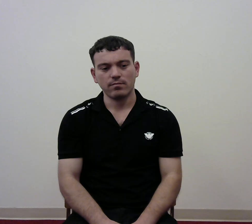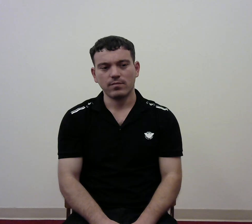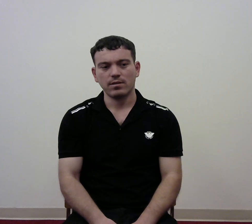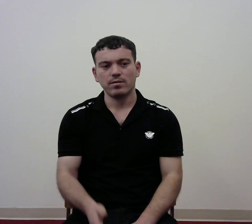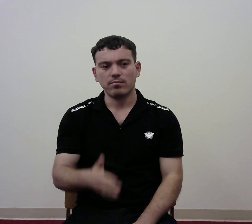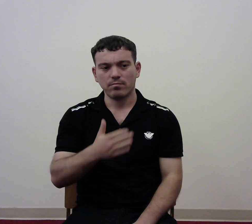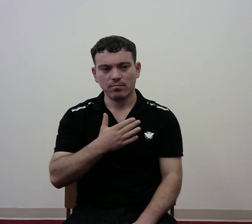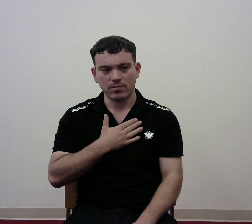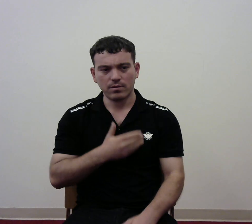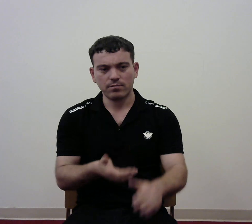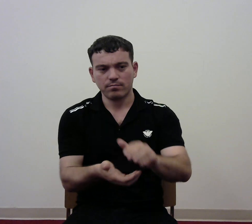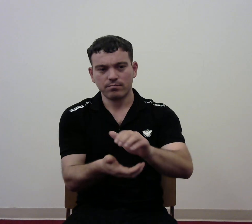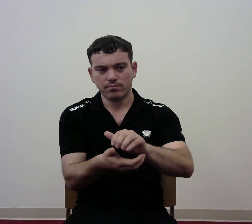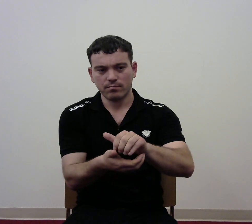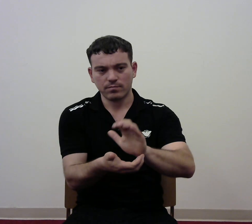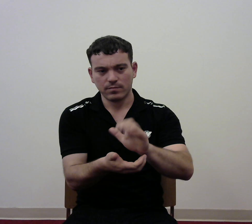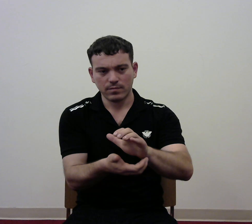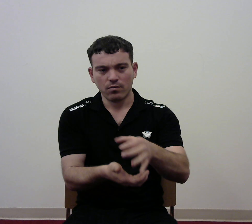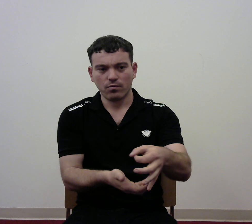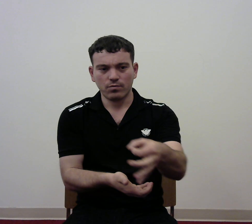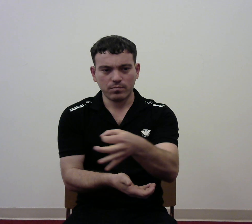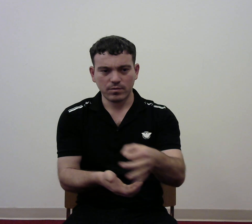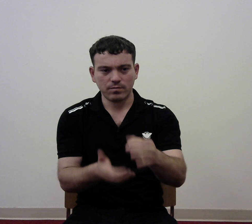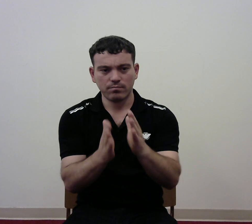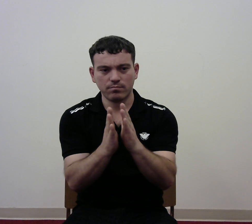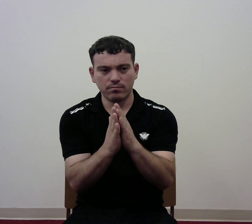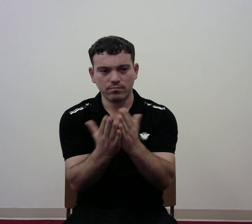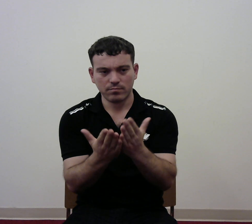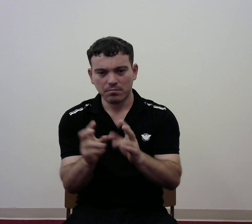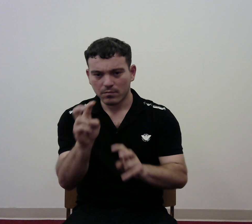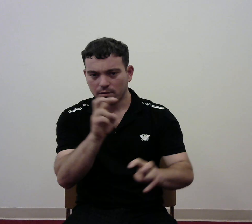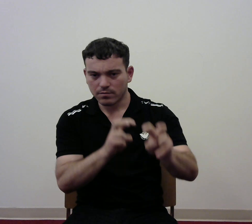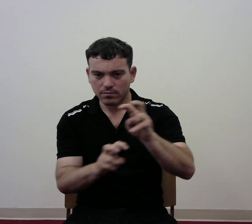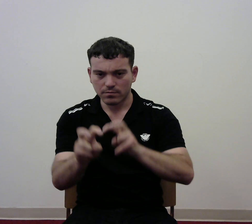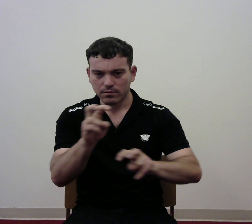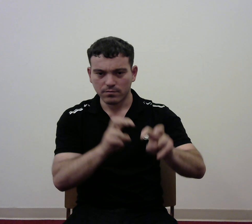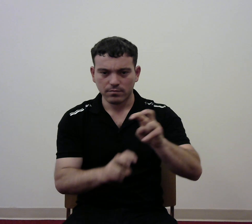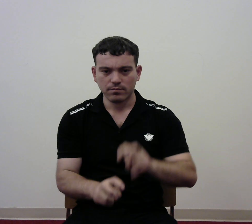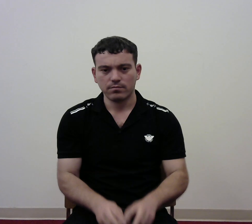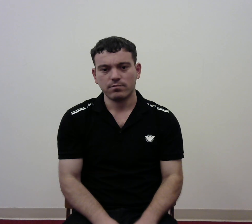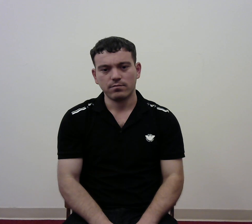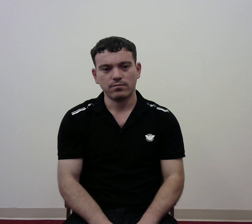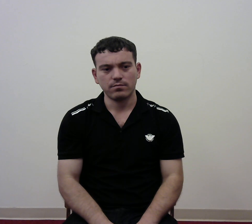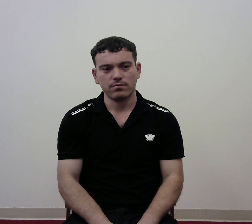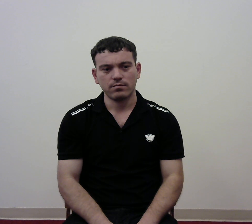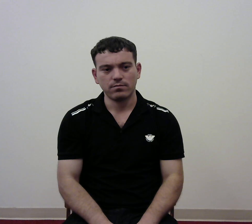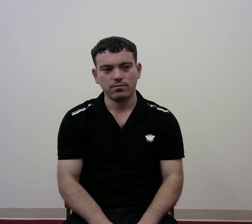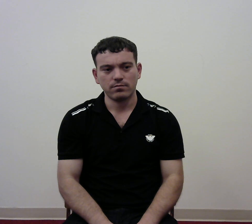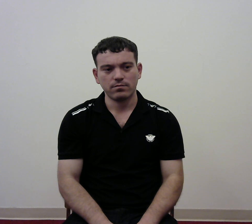Mən "Dəfinələr Adası" kitabını axtarıram